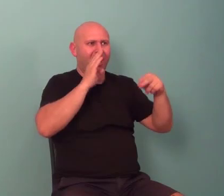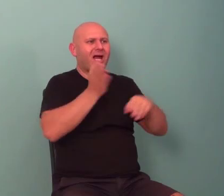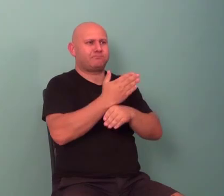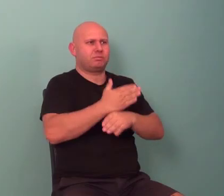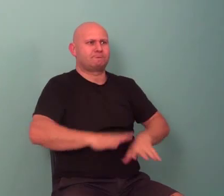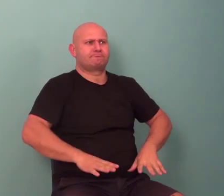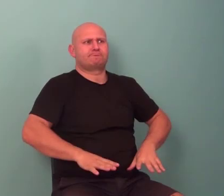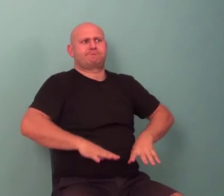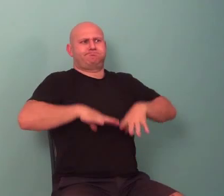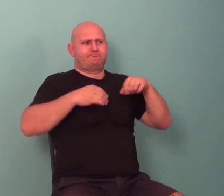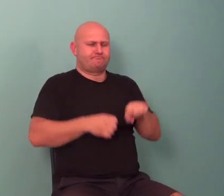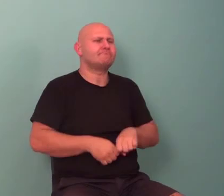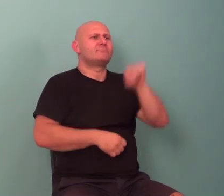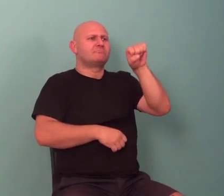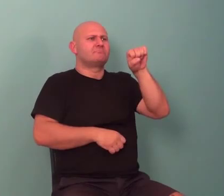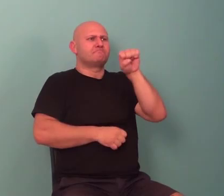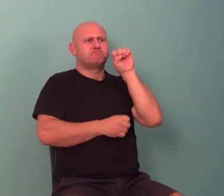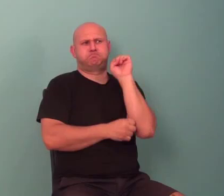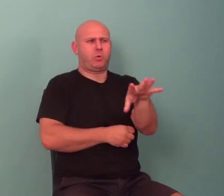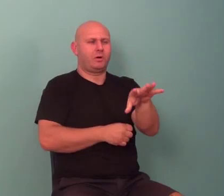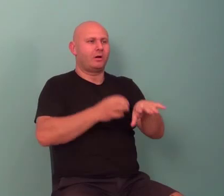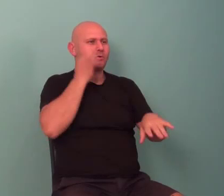Ryba się wścieka, wychyla się i pluje wodą.